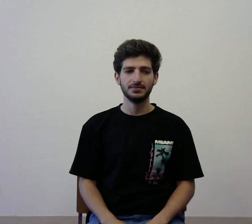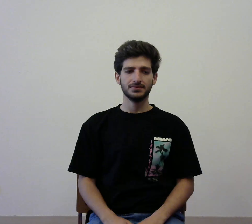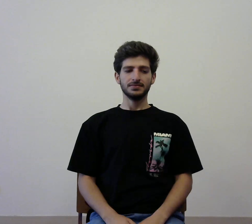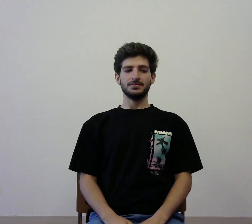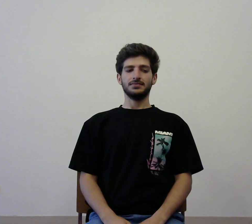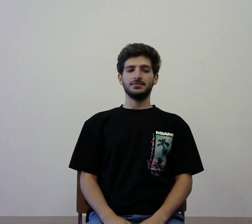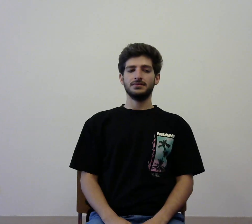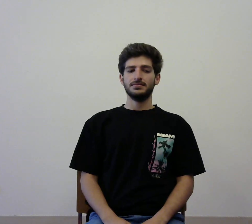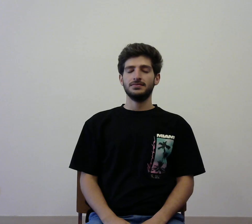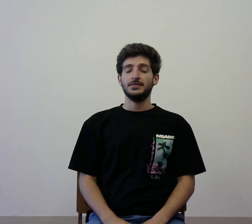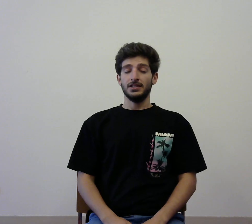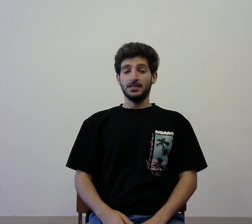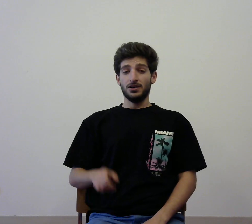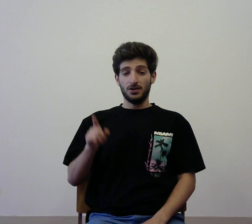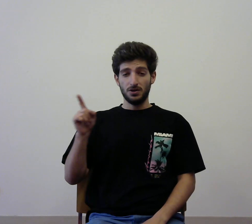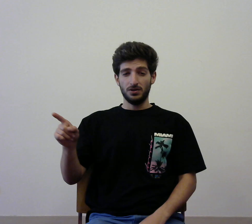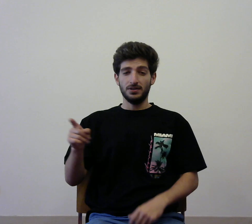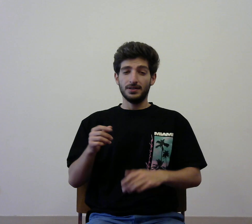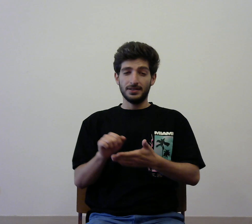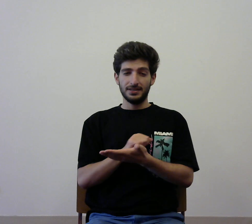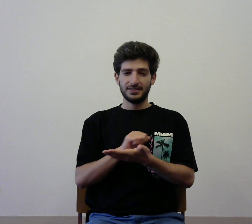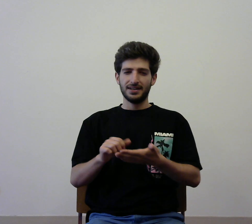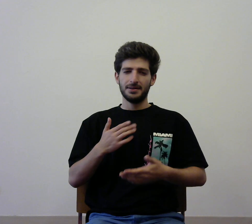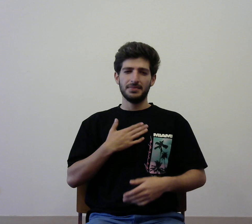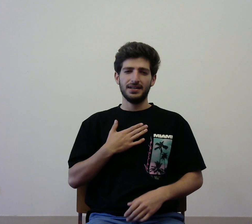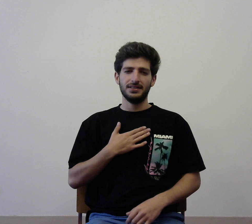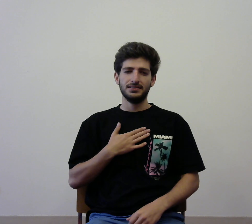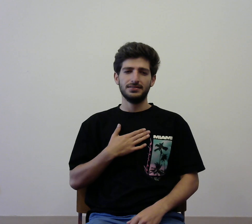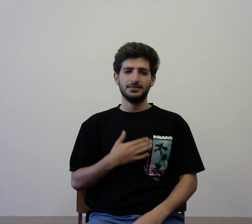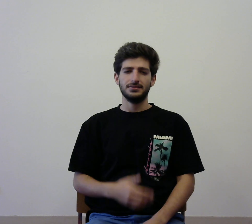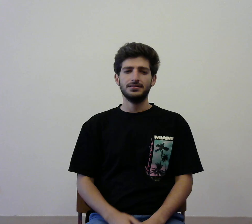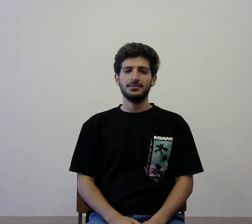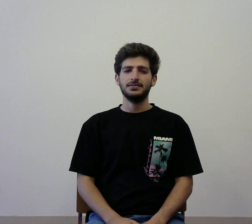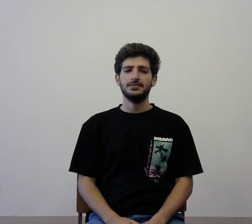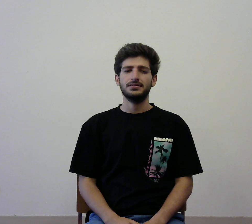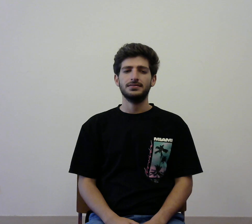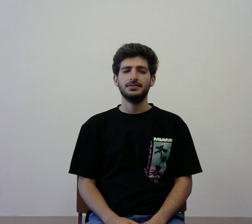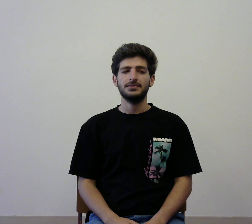Onun sənədləri məndədir